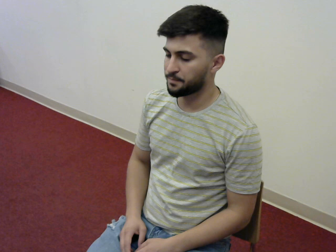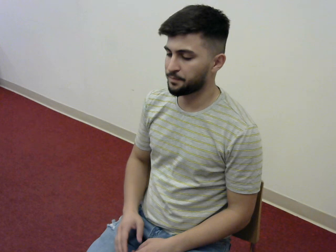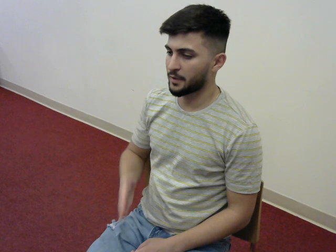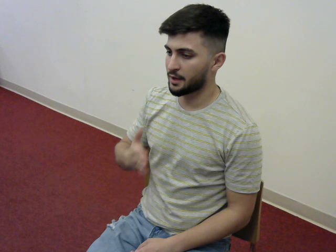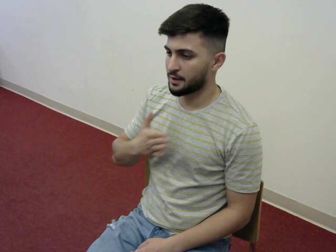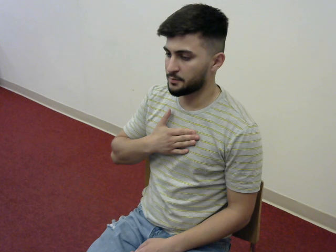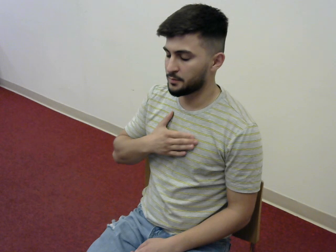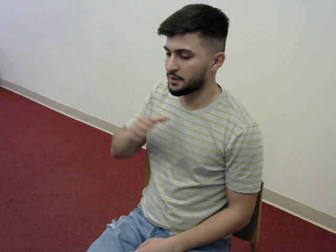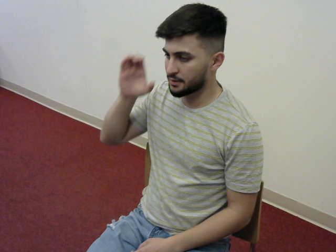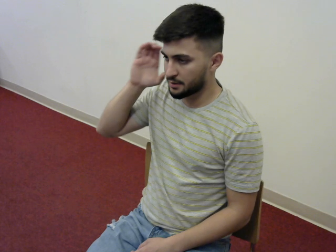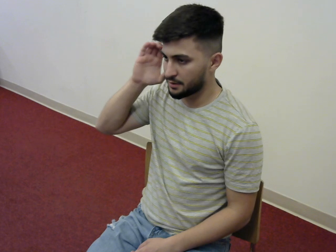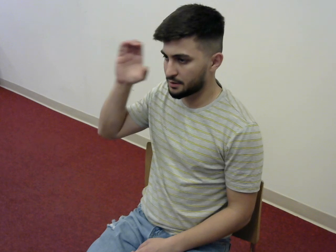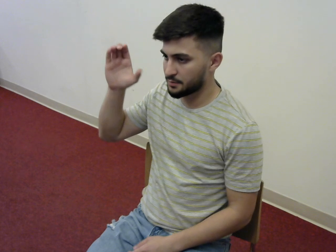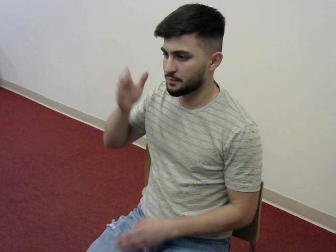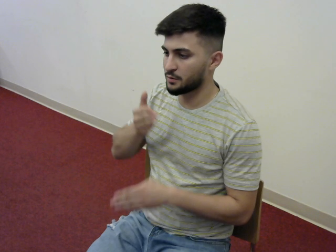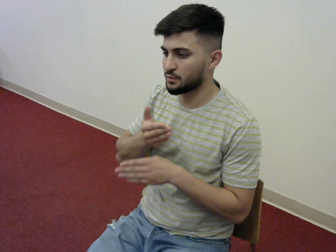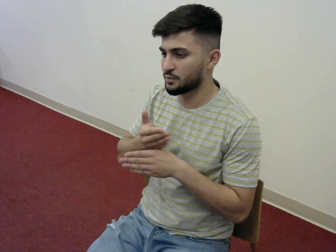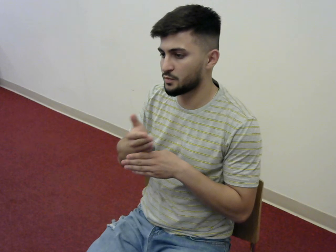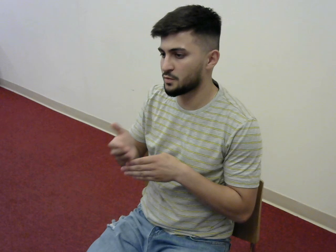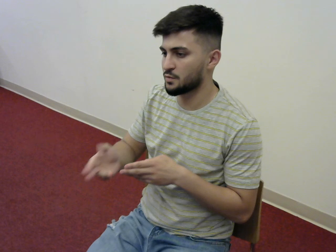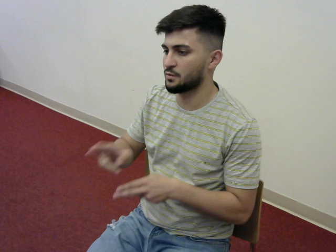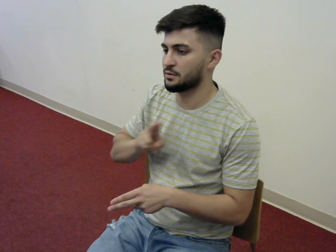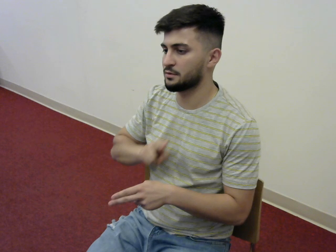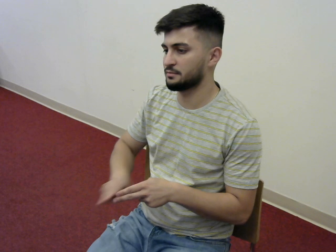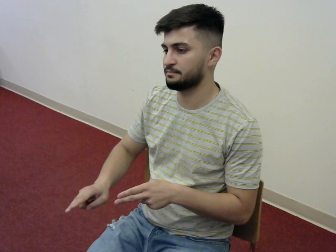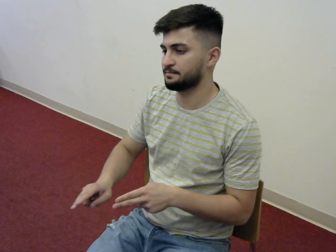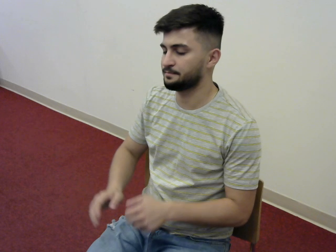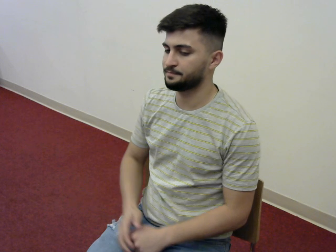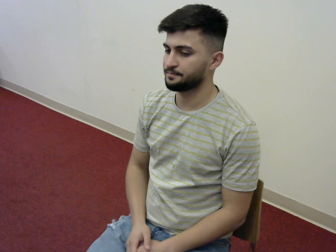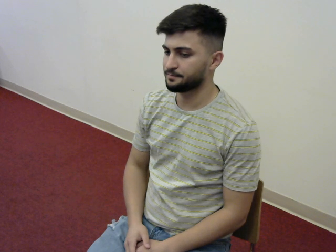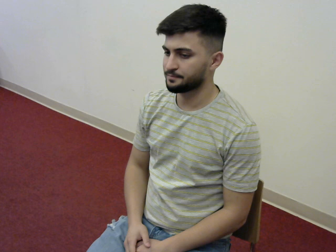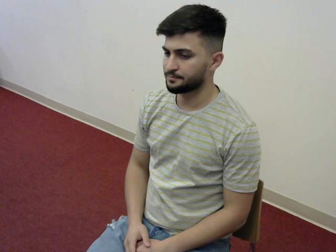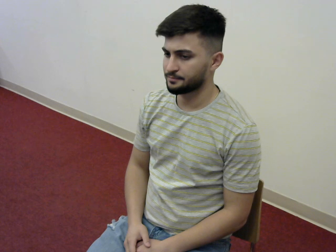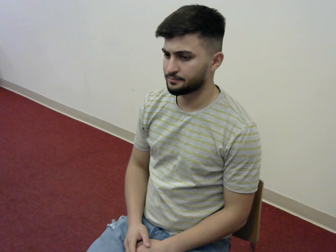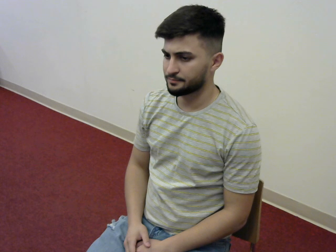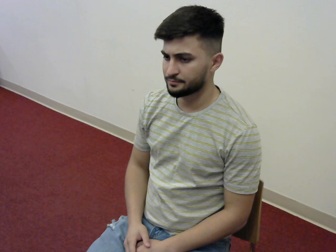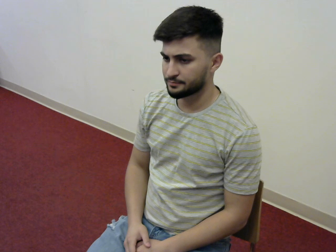Mən eşitməni sonradan itirmişəm